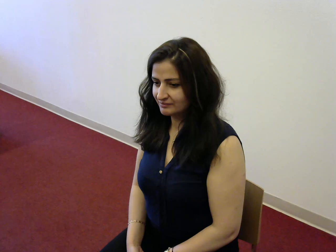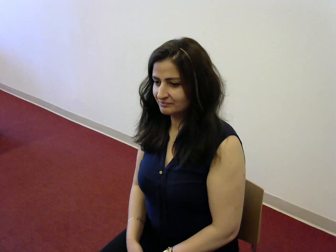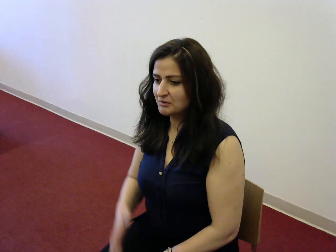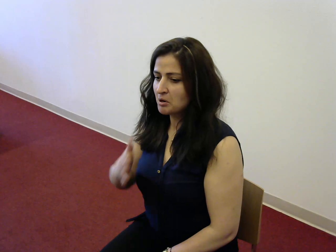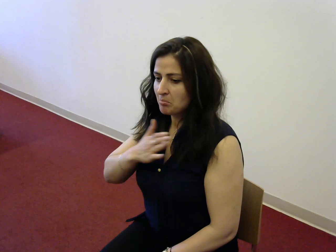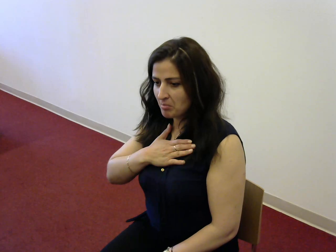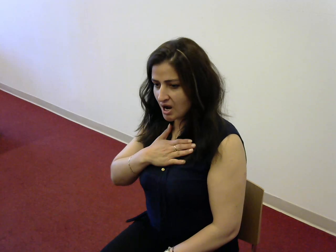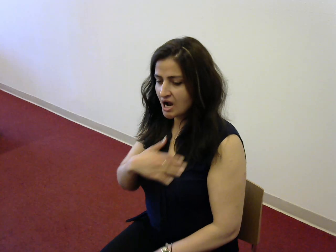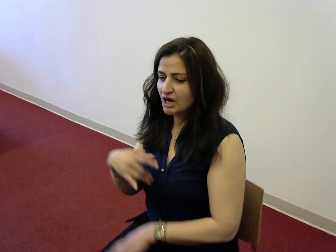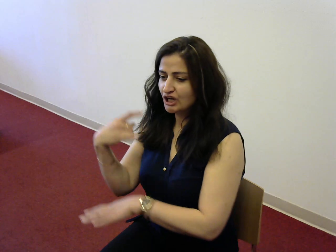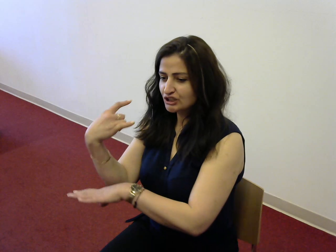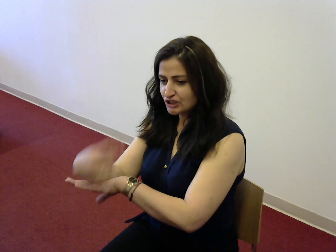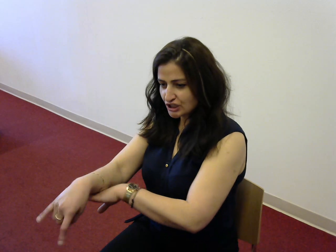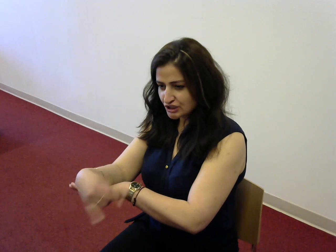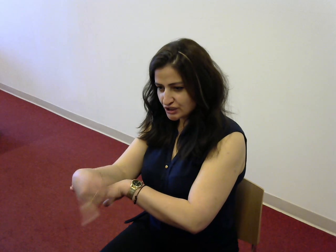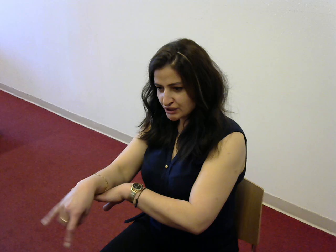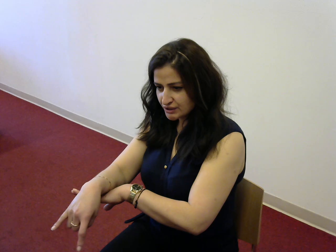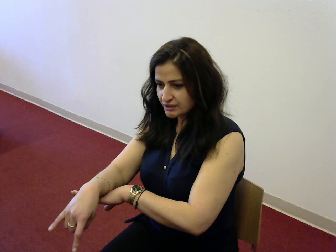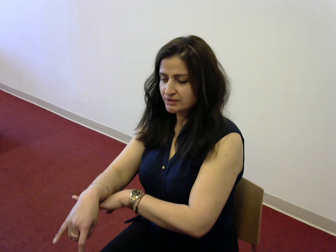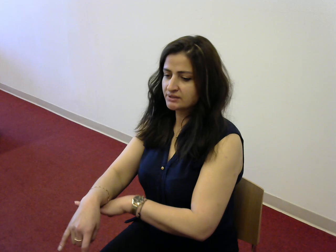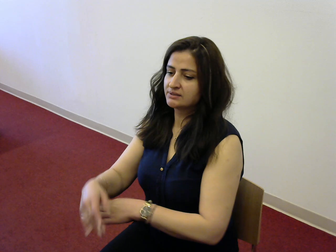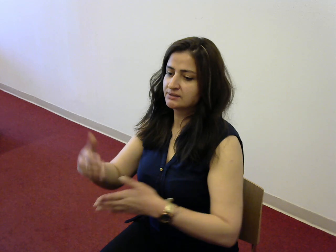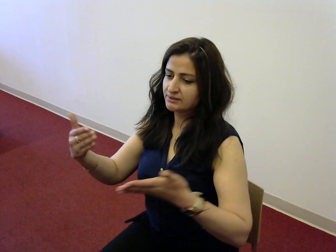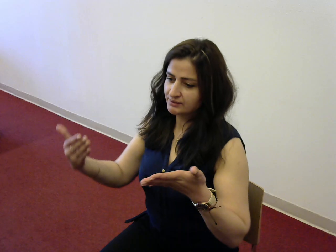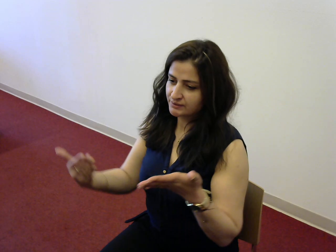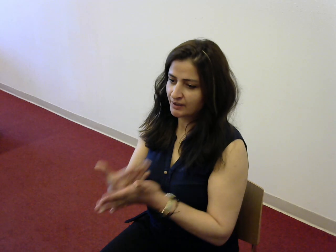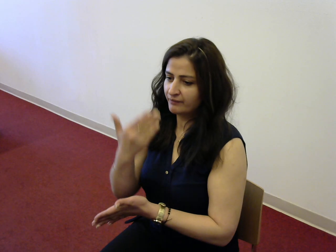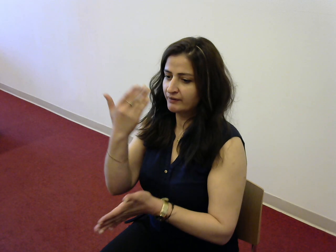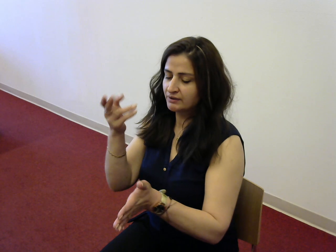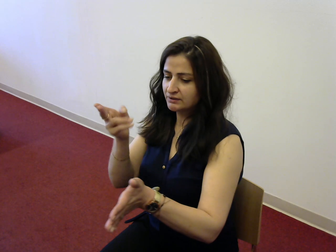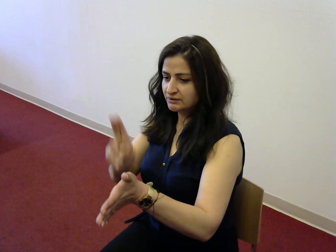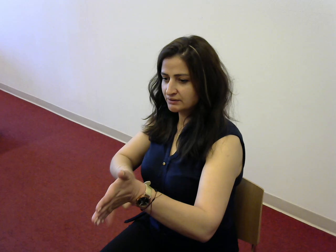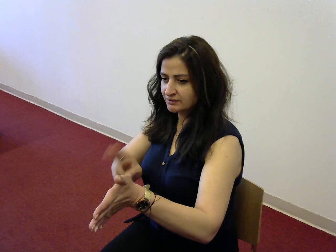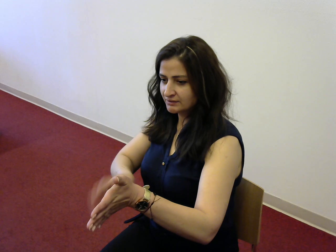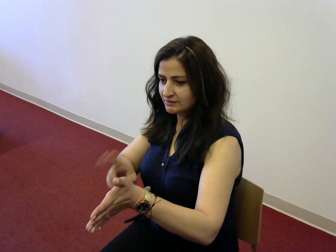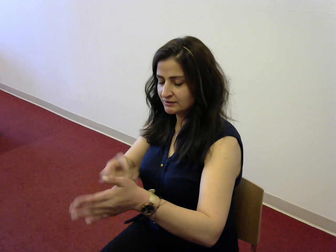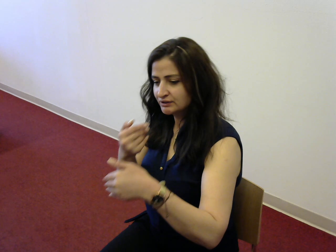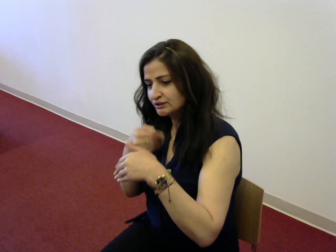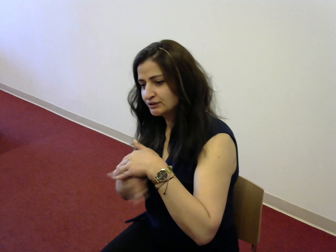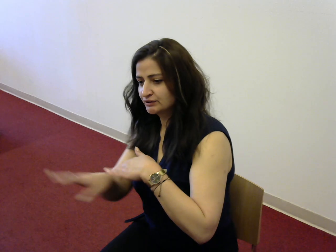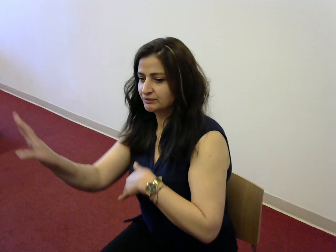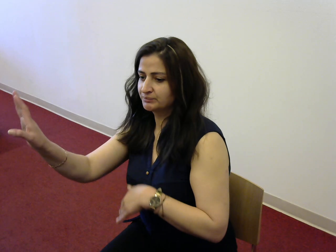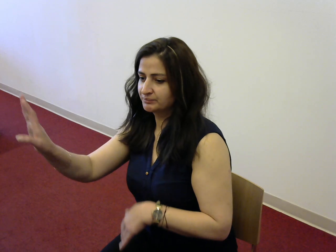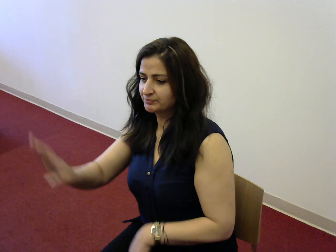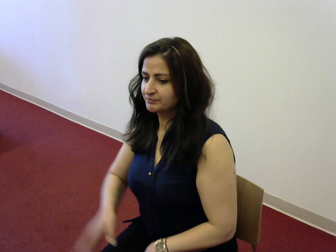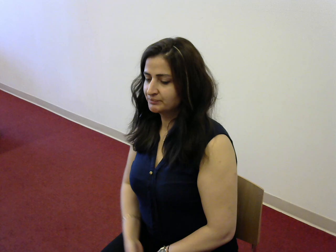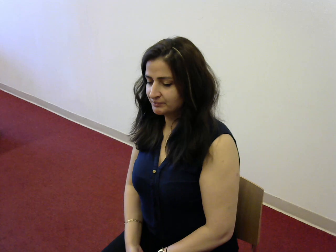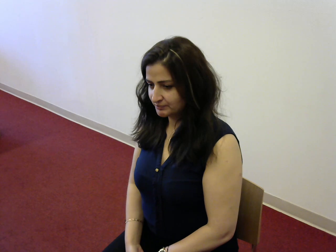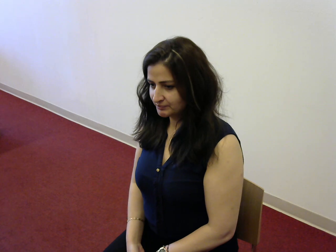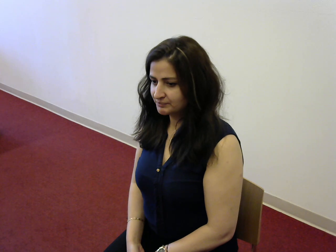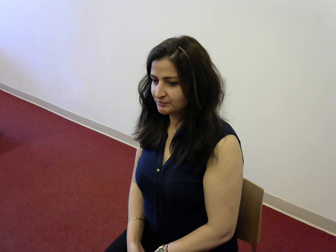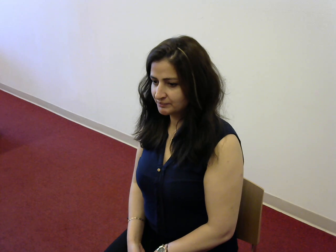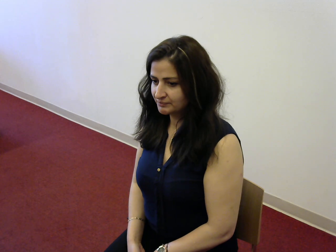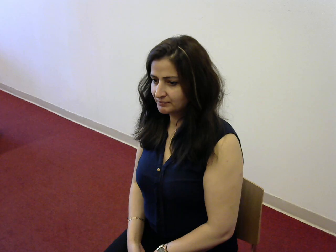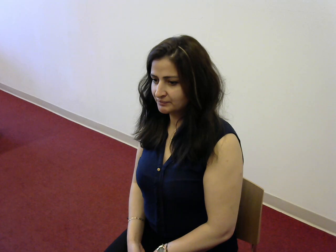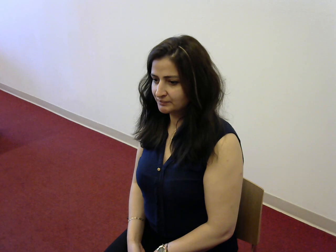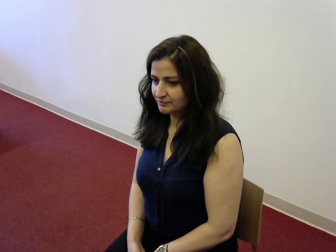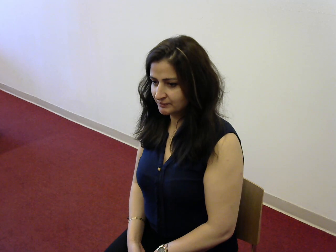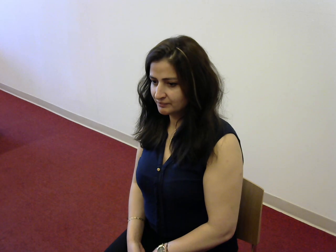Mən Gəncəyə yeni qatarla gedirəm